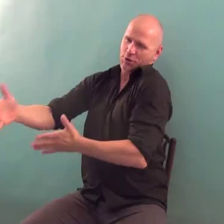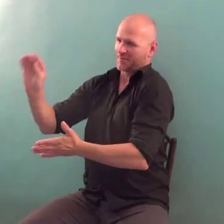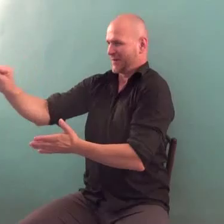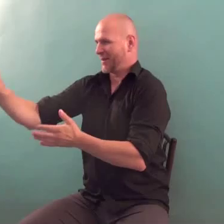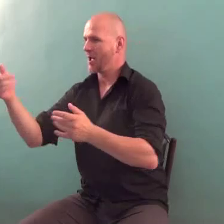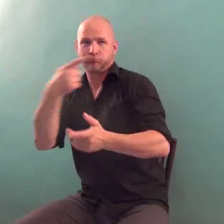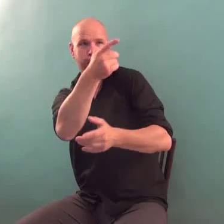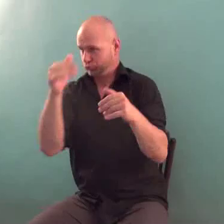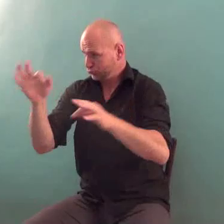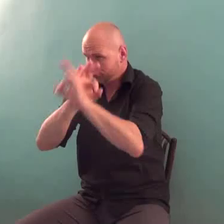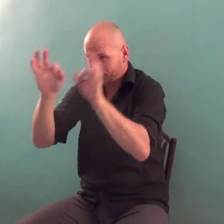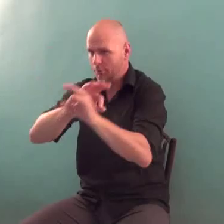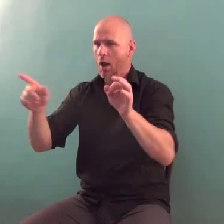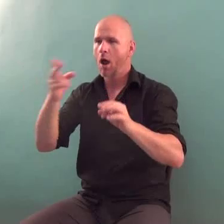Pani zapytała go czy może naprawić okno.